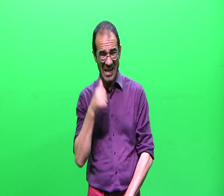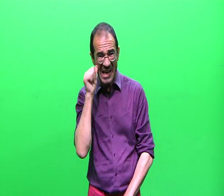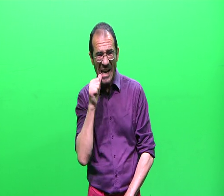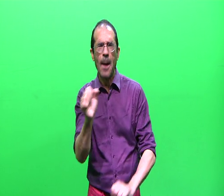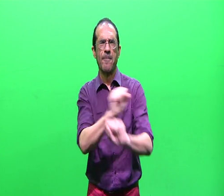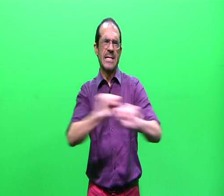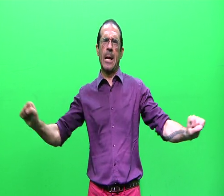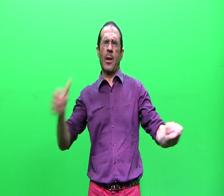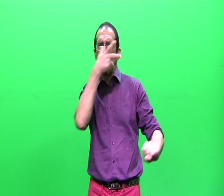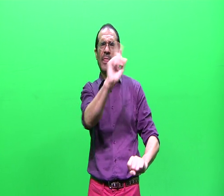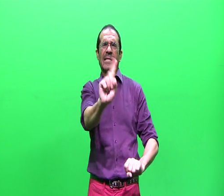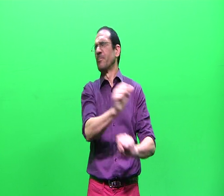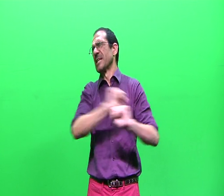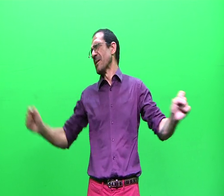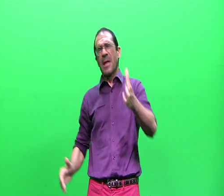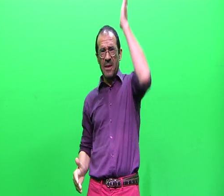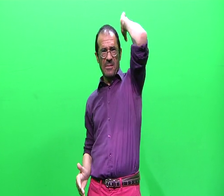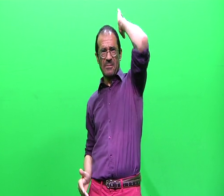És impossible que estigui embarassada, no pot ser, què dius!